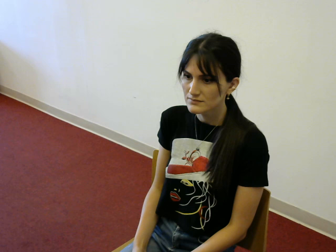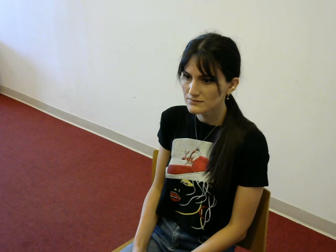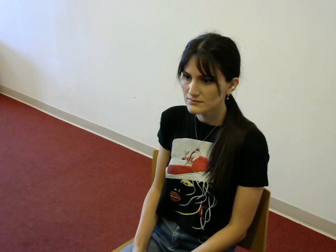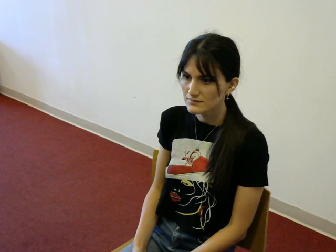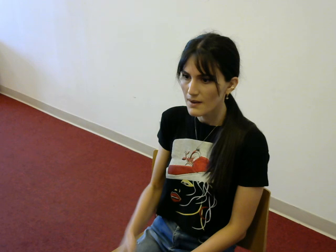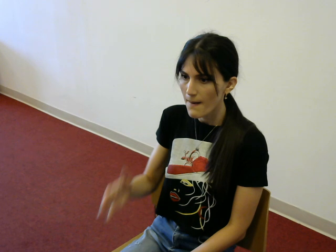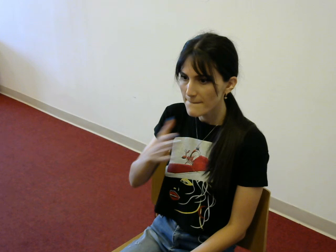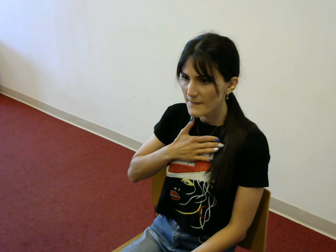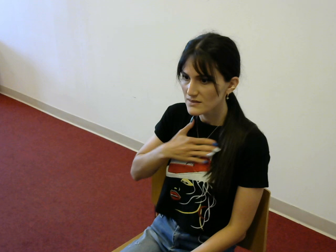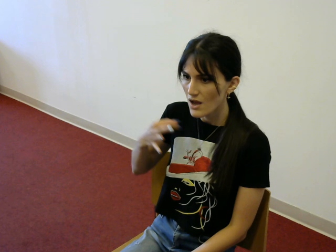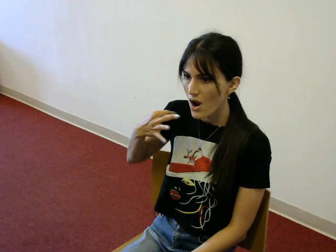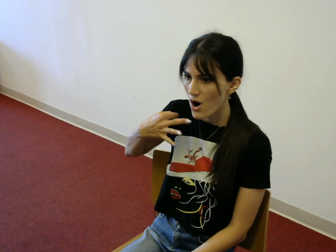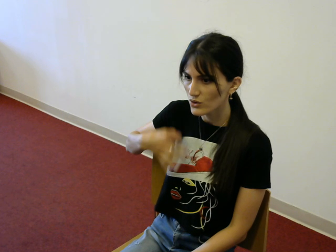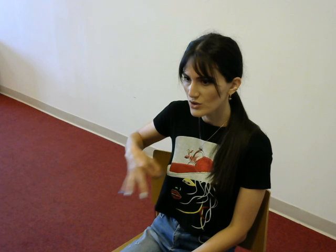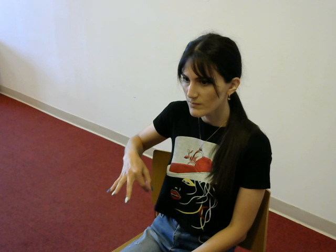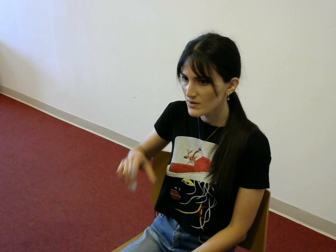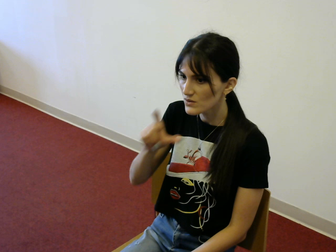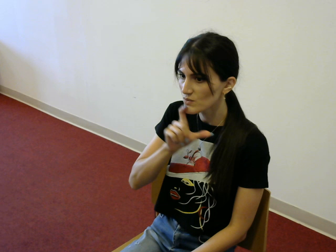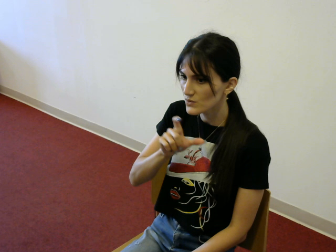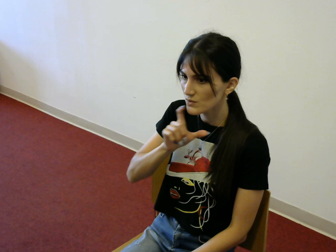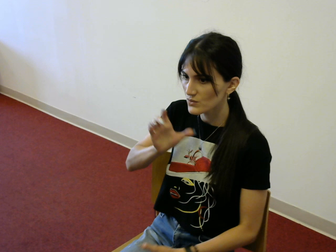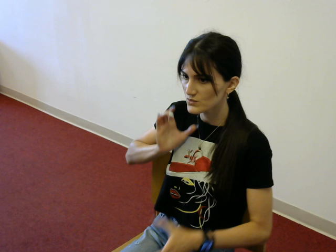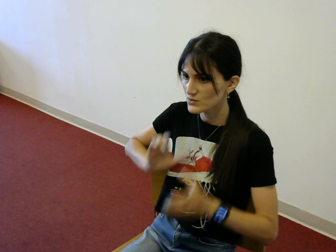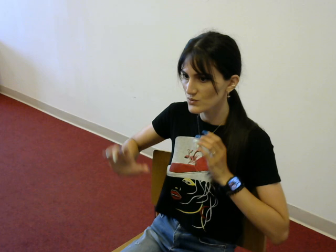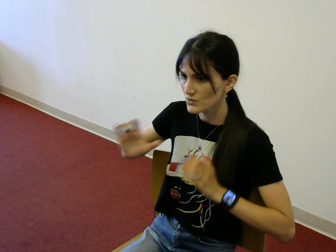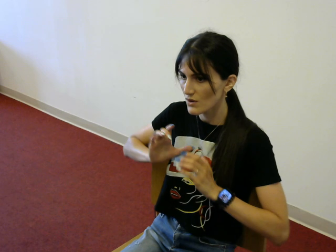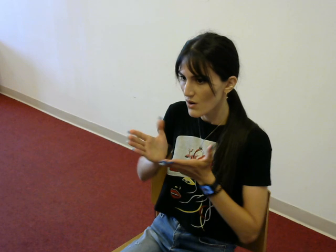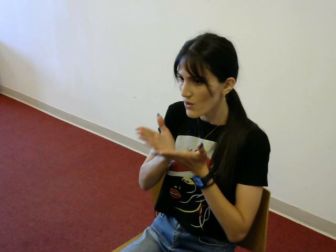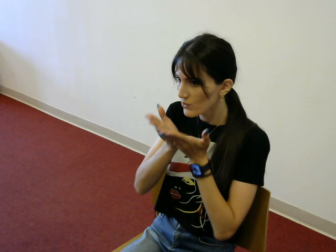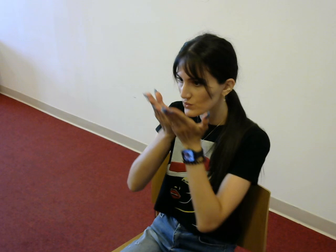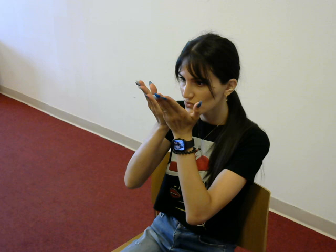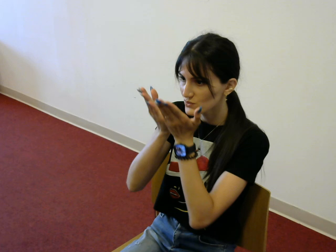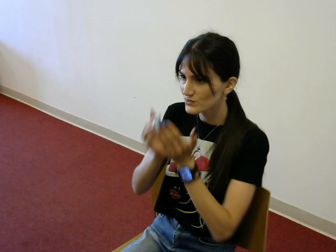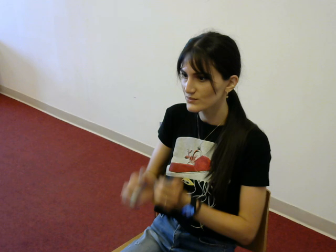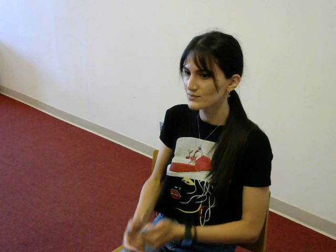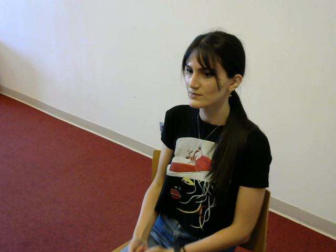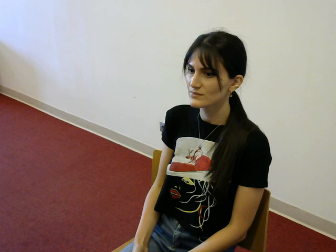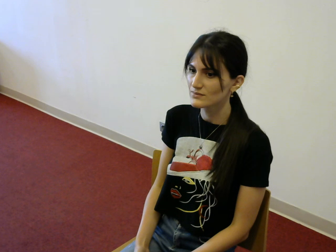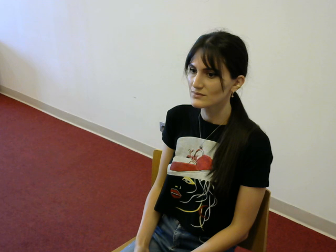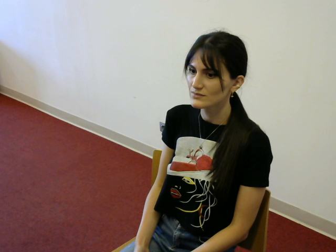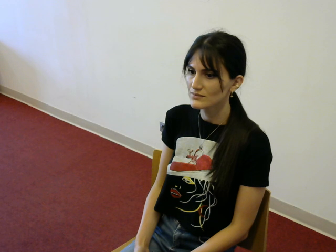Mənim oğlum universitetdə oxuyur